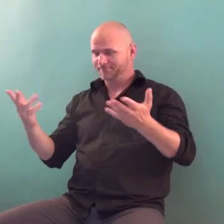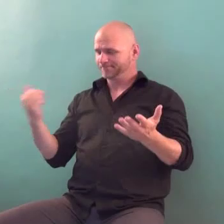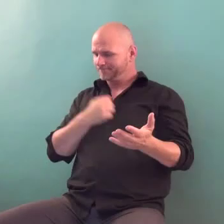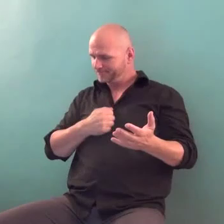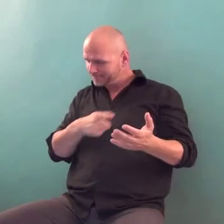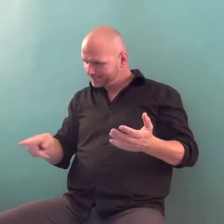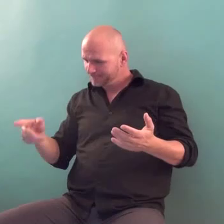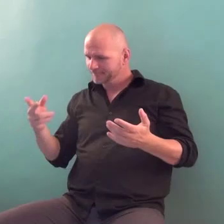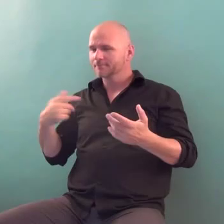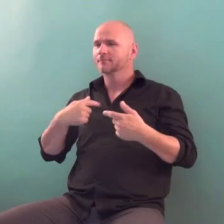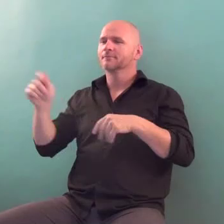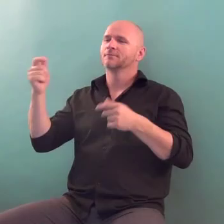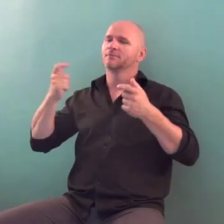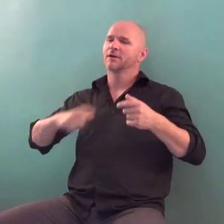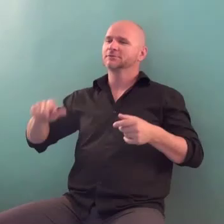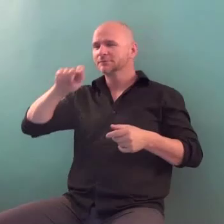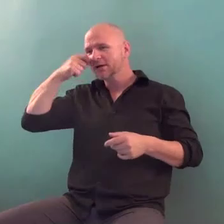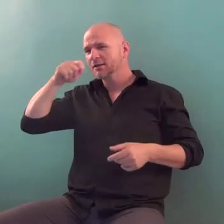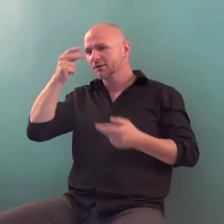Przykro mi, wyjeżdżam na wieś do dziadka.